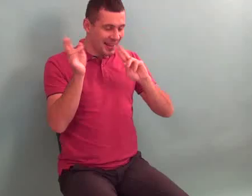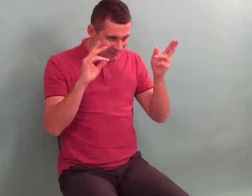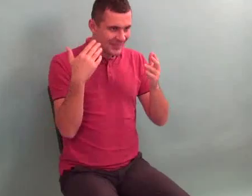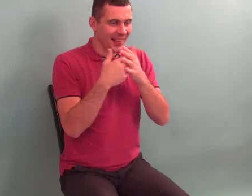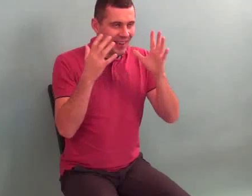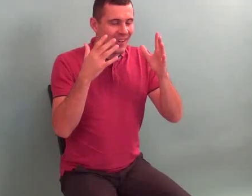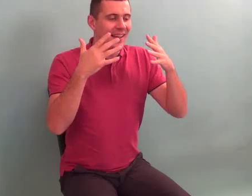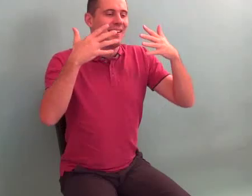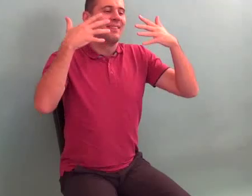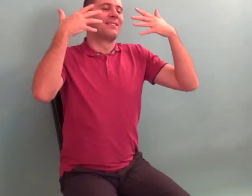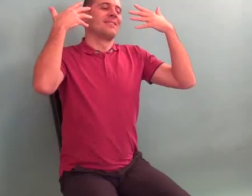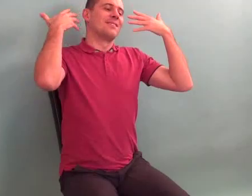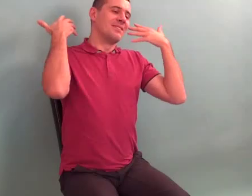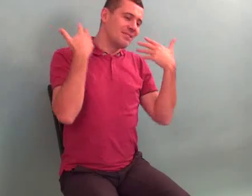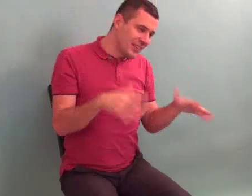Dlatego właśnie. To się okazało.